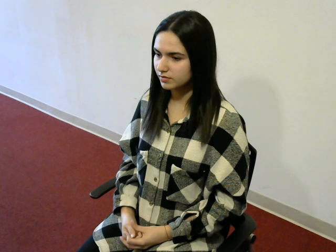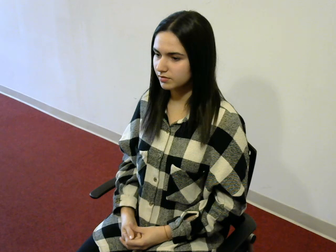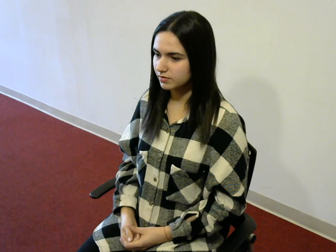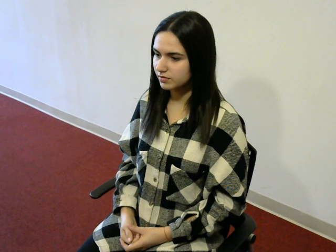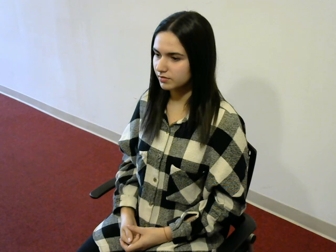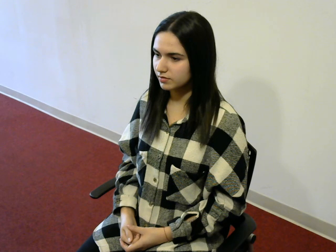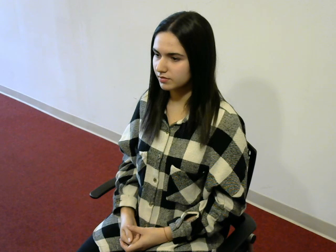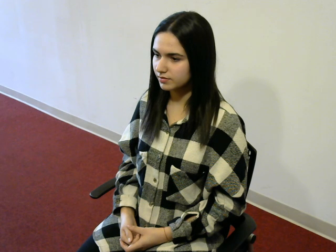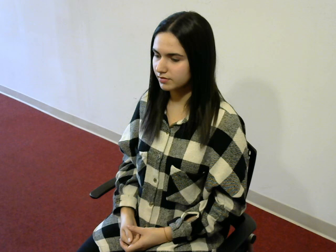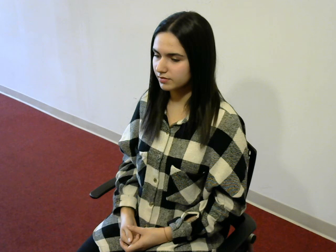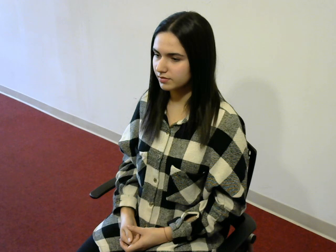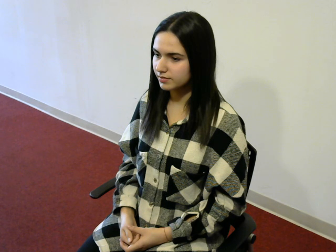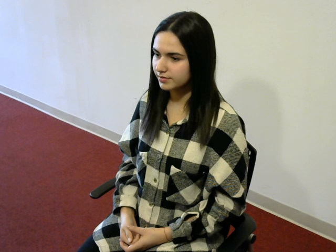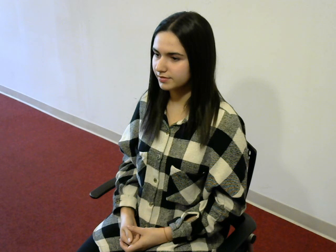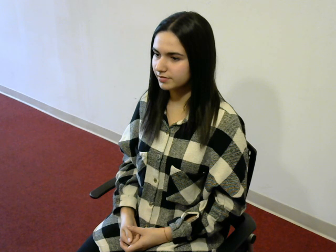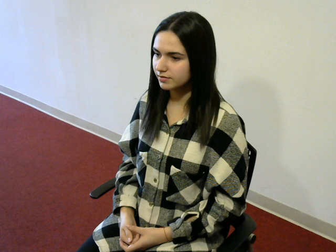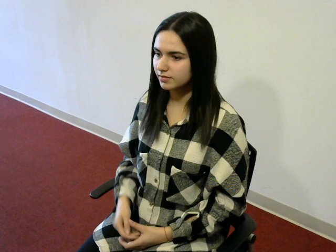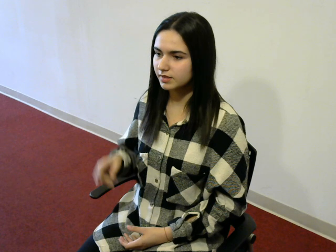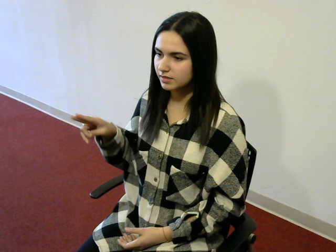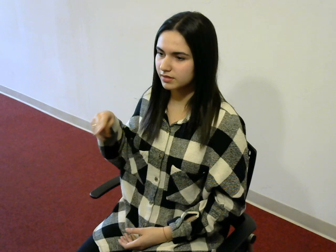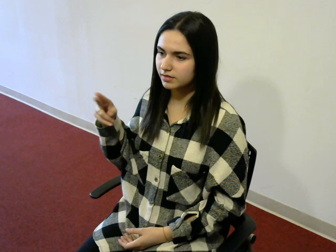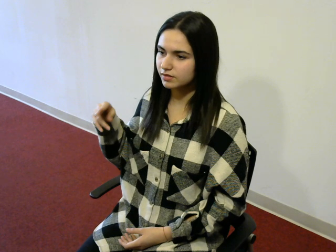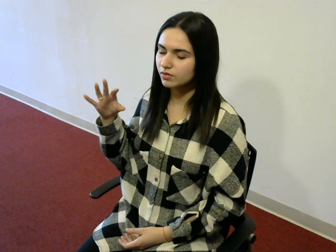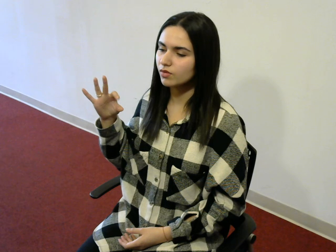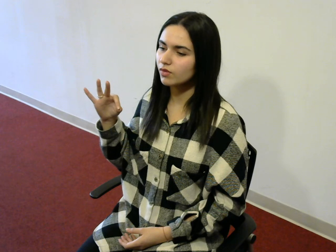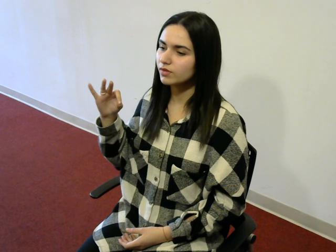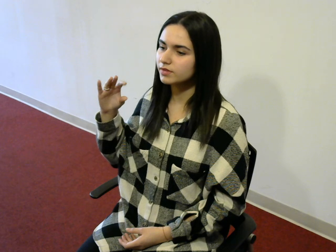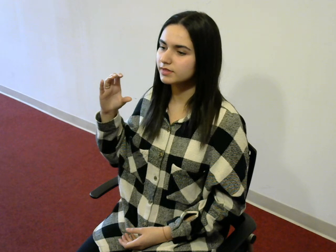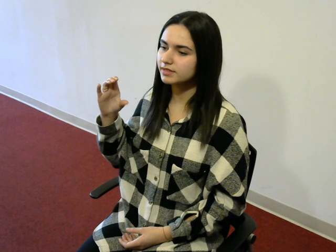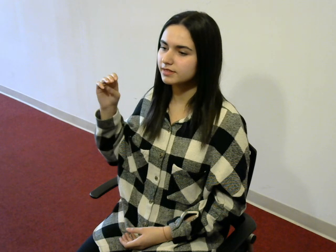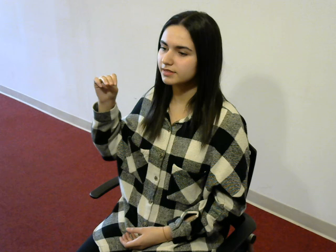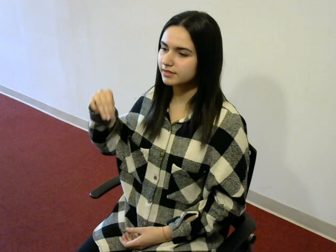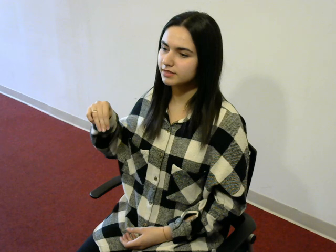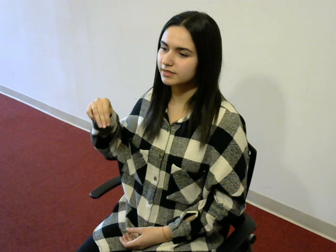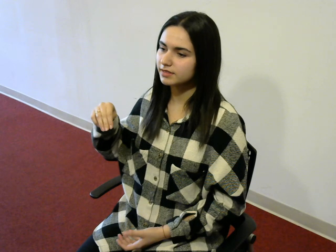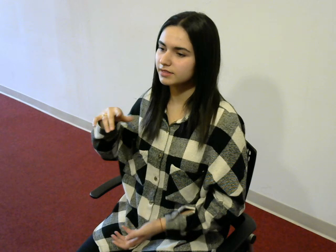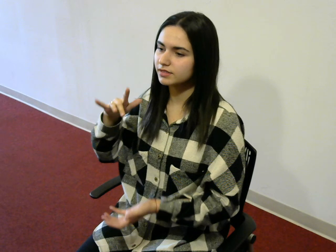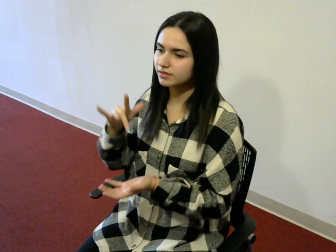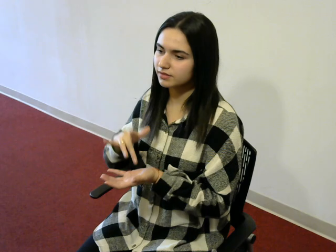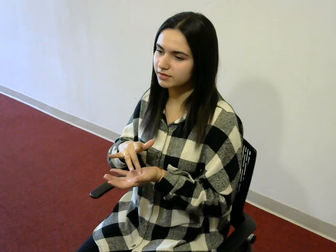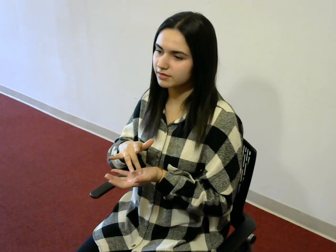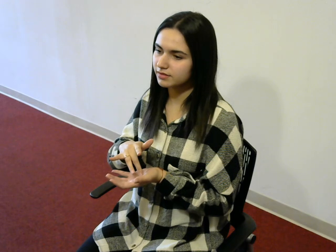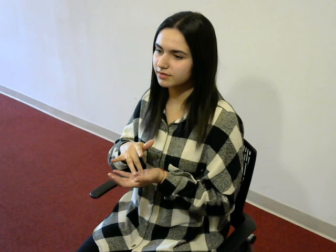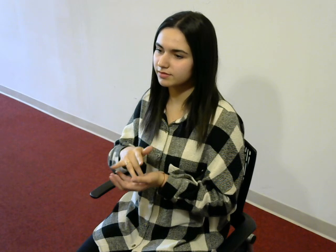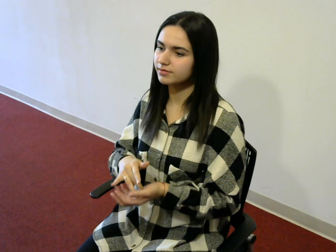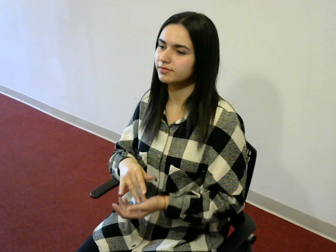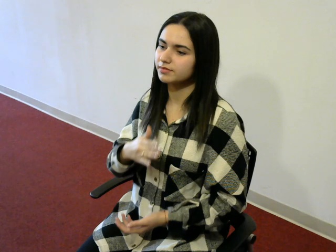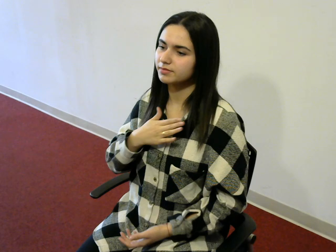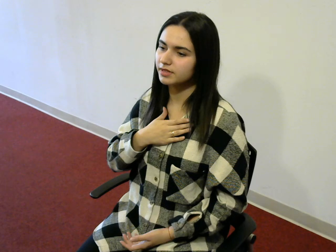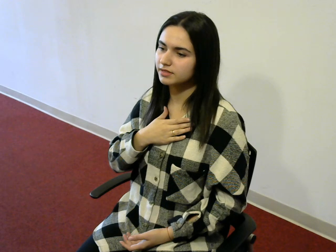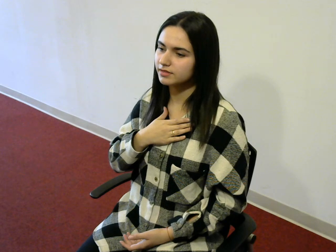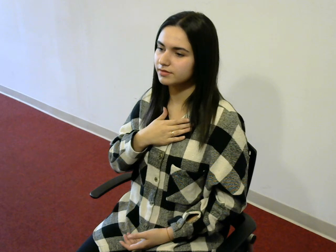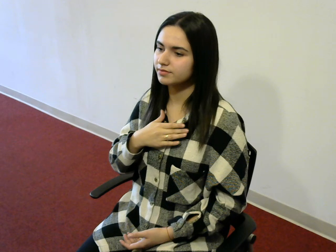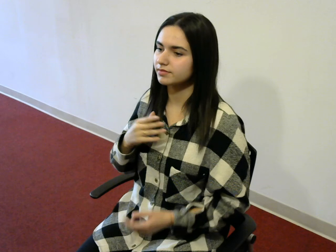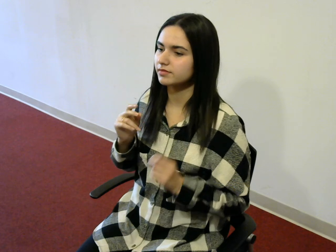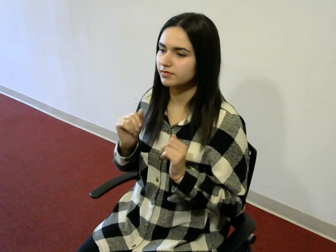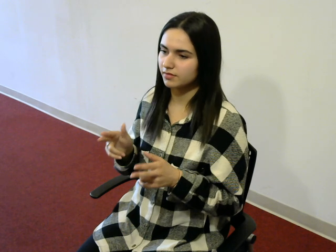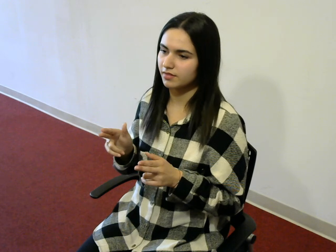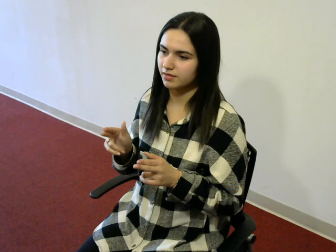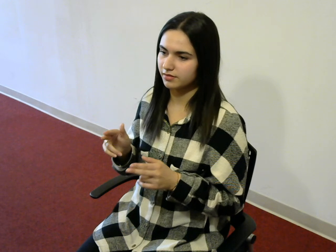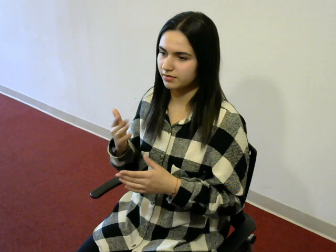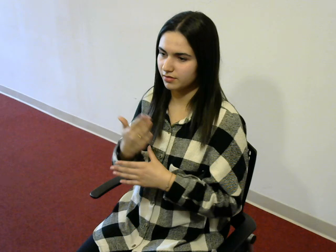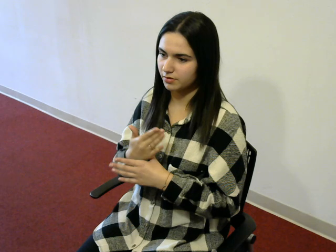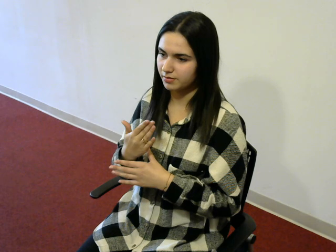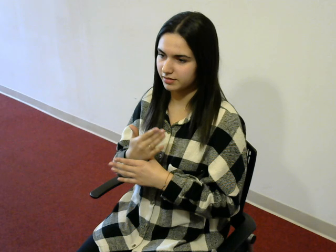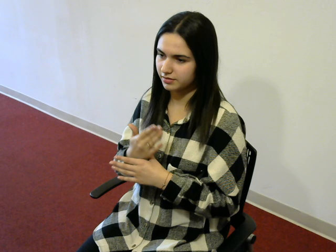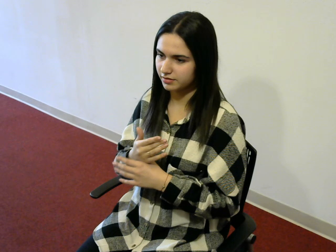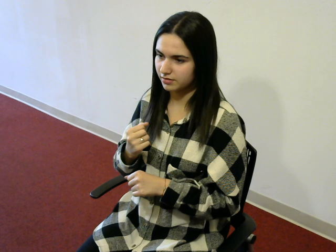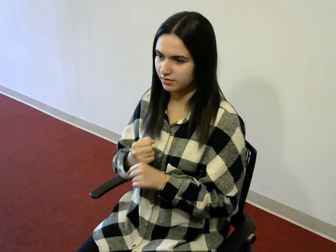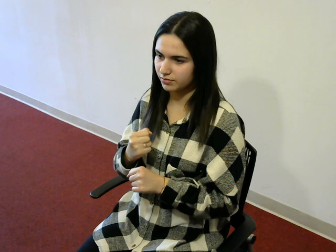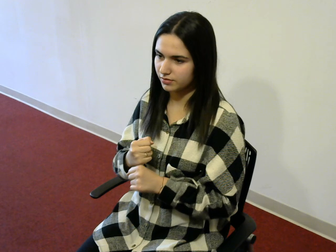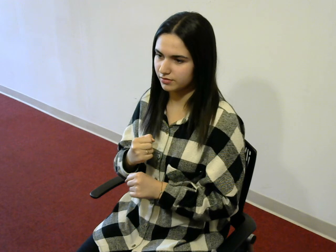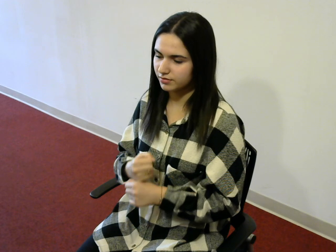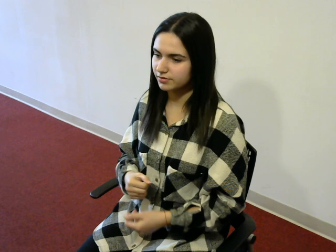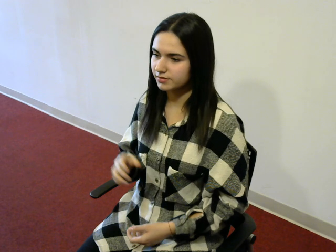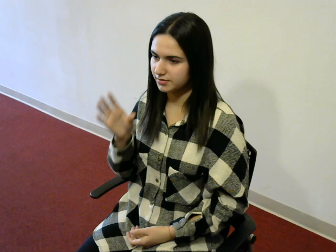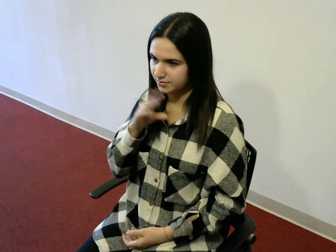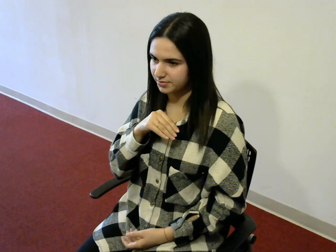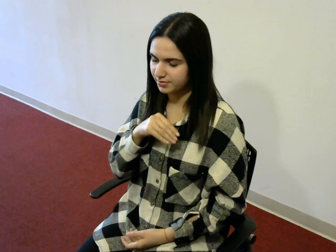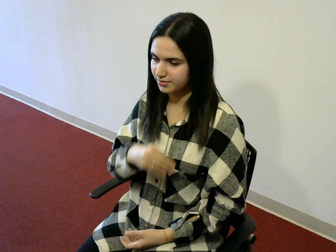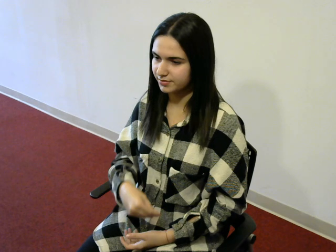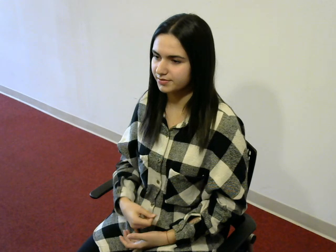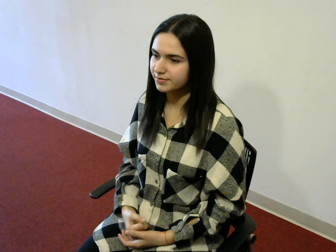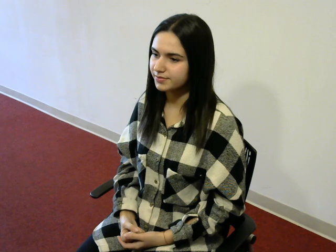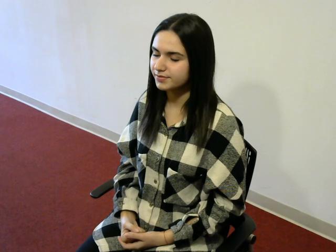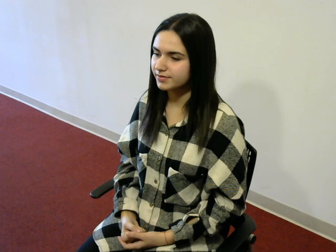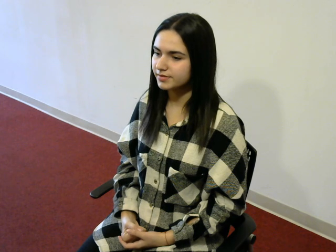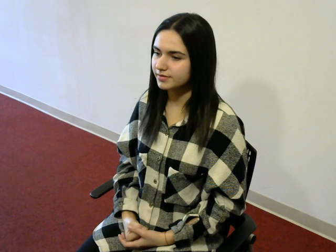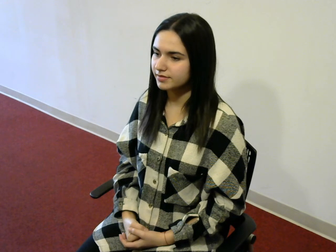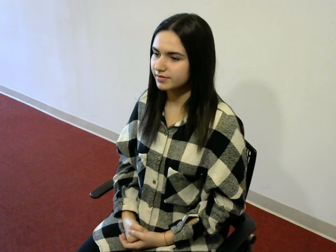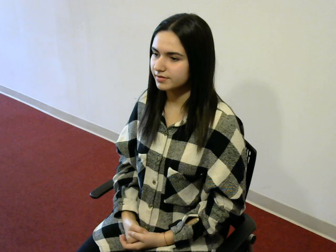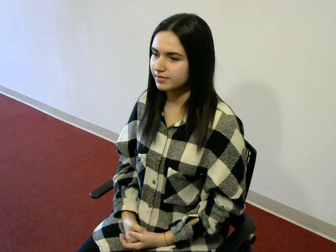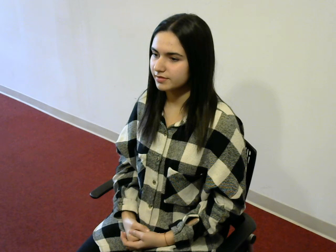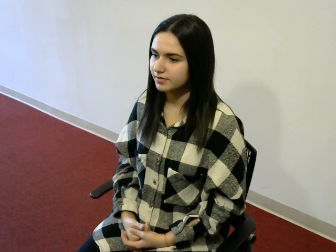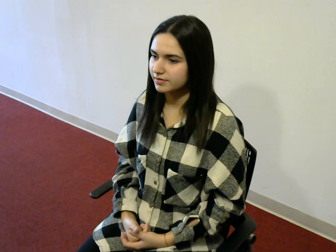DOST Mərkəzləri mənə necə kömək edə bilər?